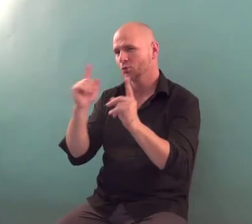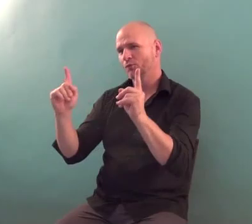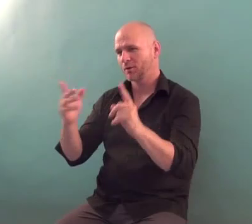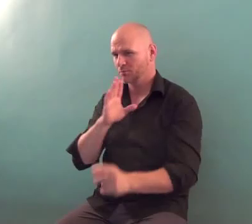Chyba.